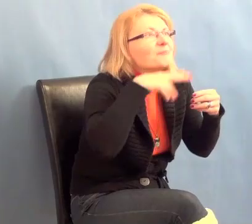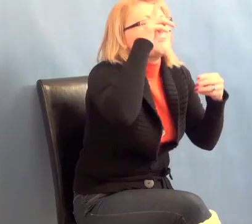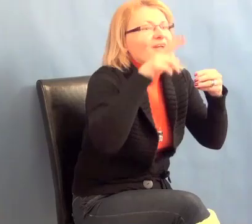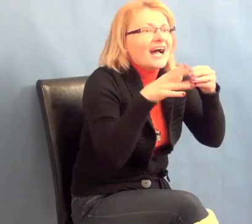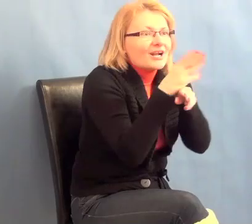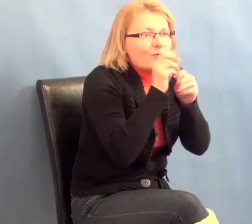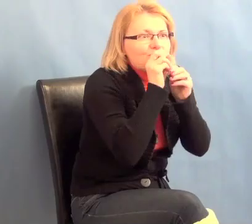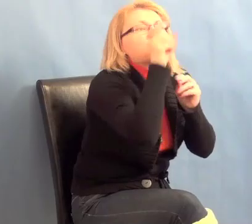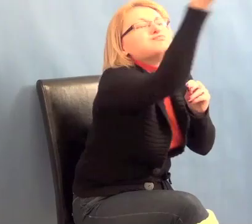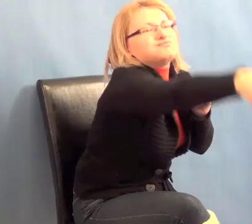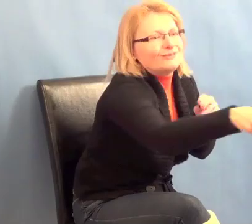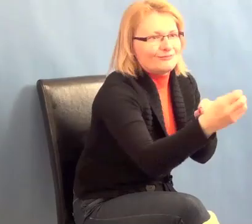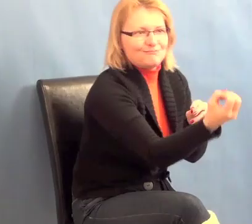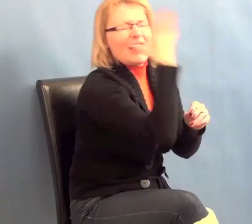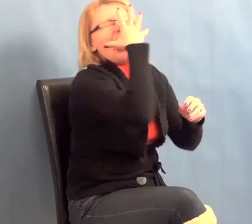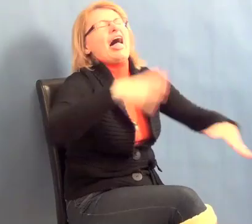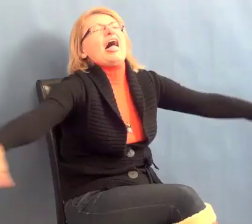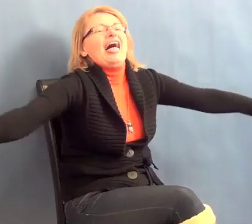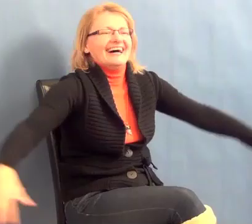Kot spojrzał do góry, a ryba wyskoczyła z akwarium i opluła go wodą.